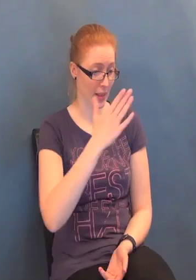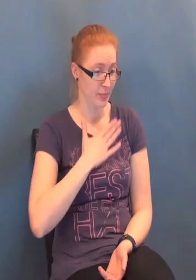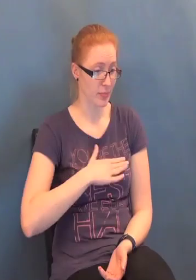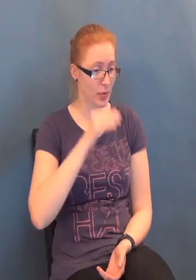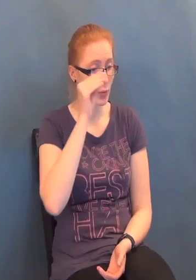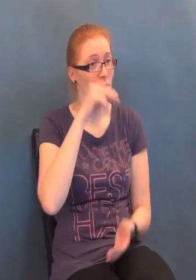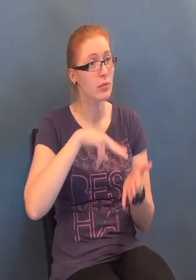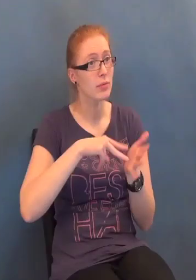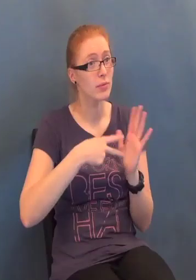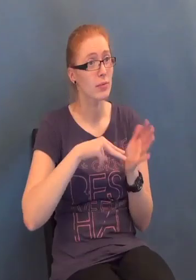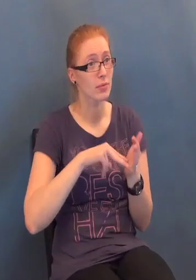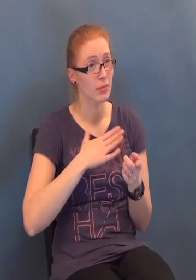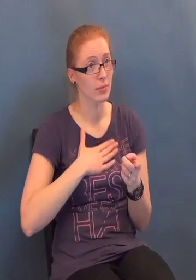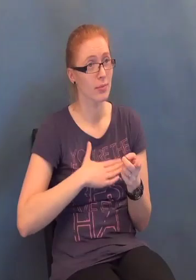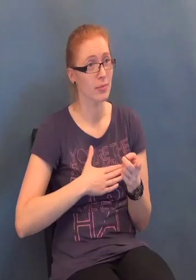Lubisz uczyć się tańca?